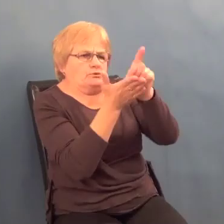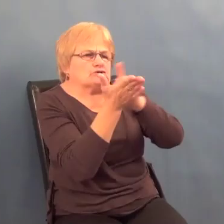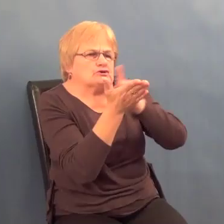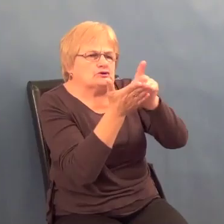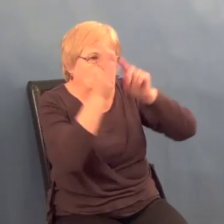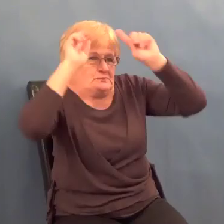Mysz.